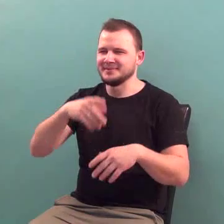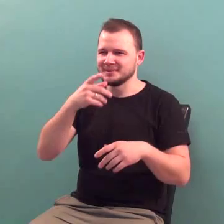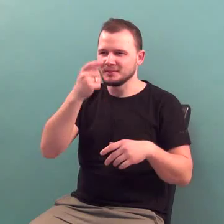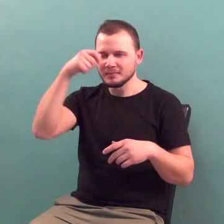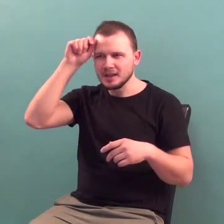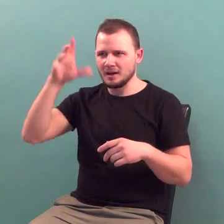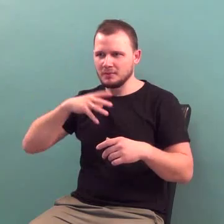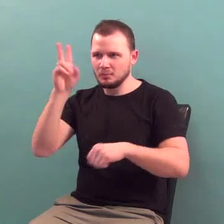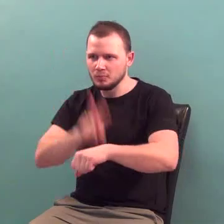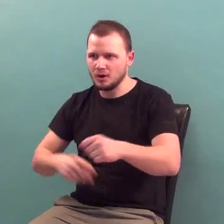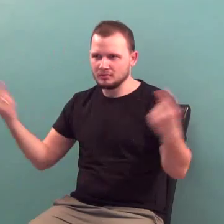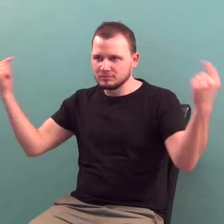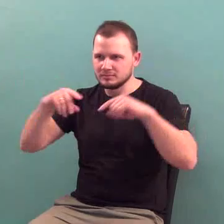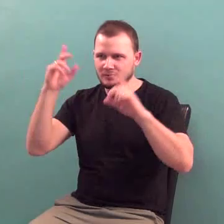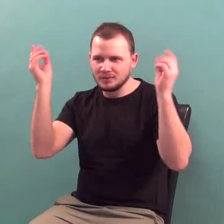"Była straż, była policja. Przyjechali, bo był alarm."